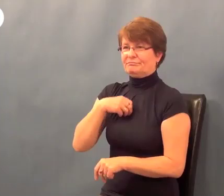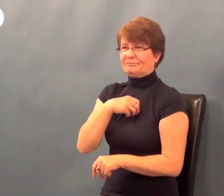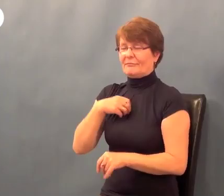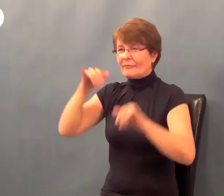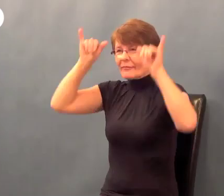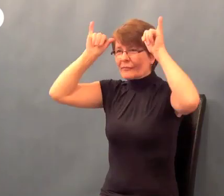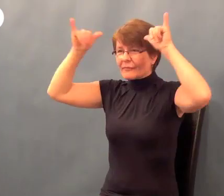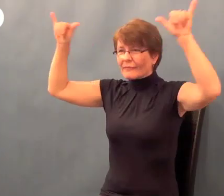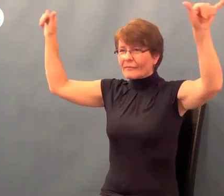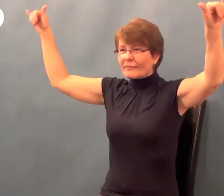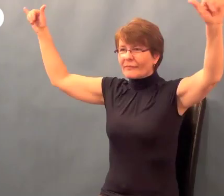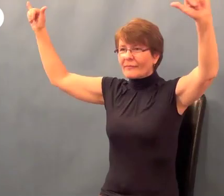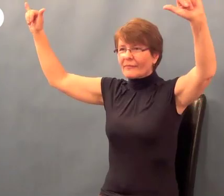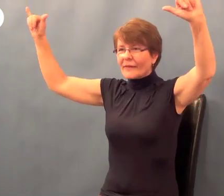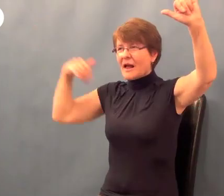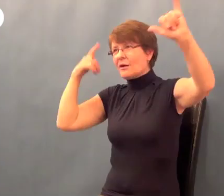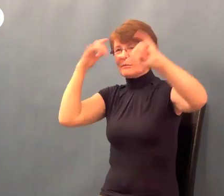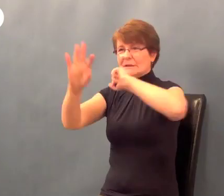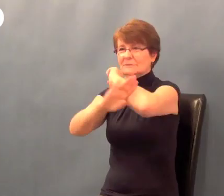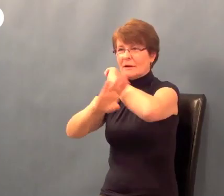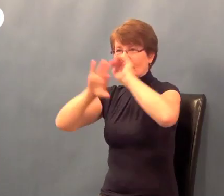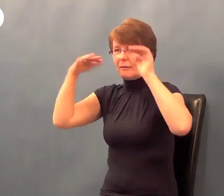Poroże jelenia, a on myślał że to drzewo.